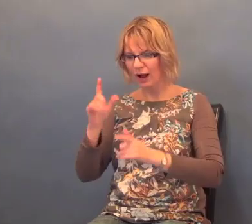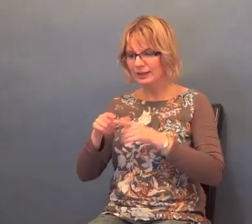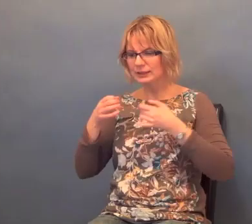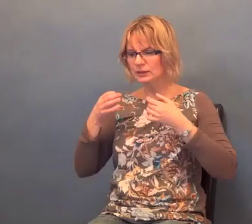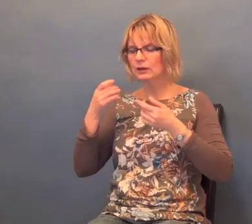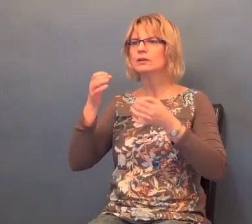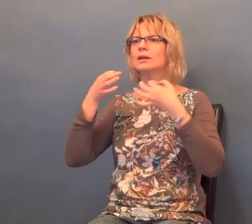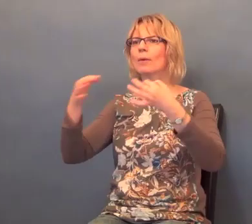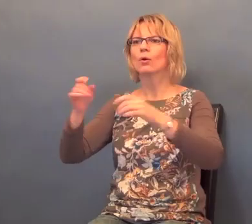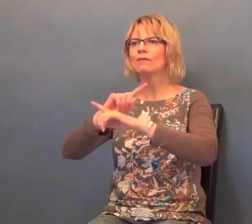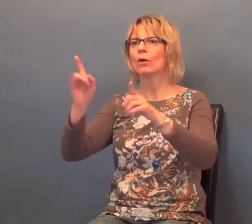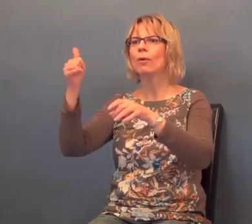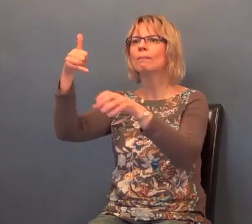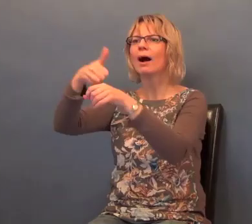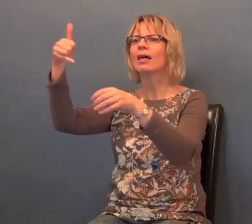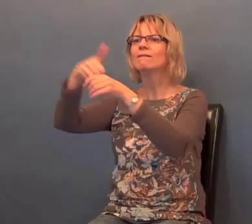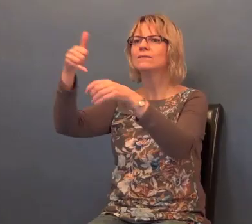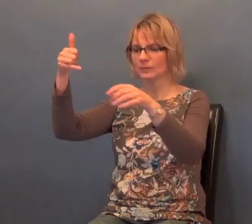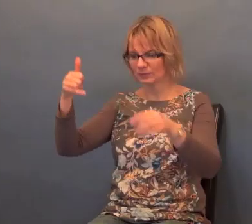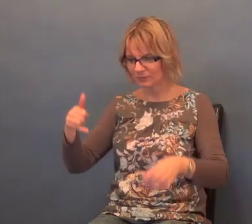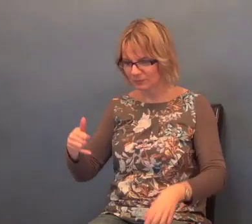Ale samochodom nie wolno, bo jest paliwo.